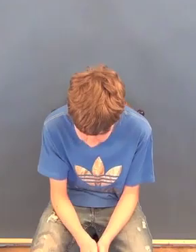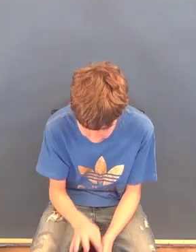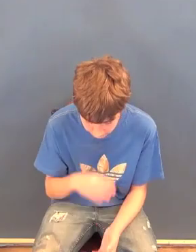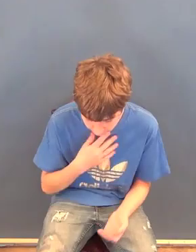Mogę.